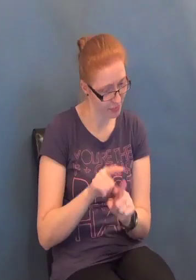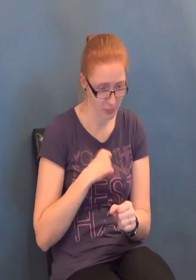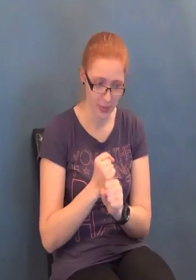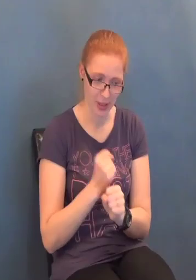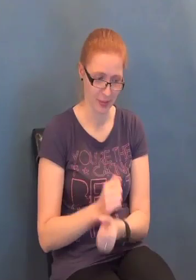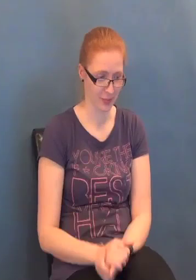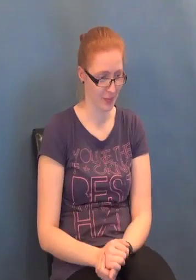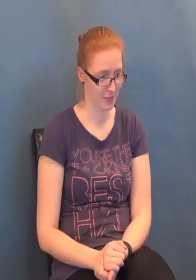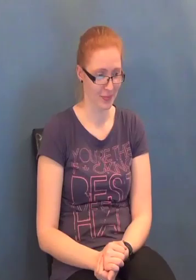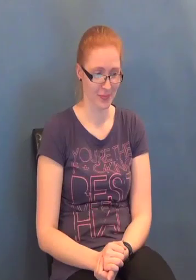Też pracuję.